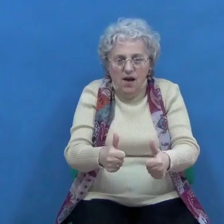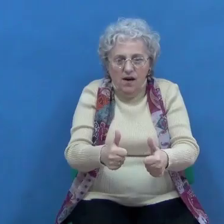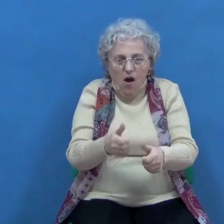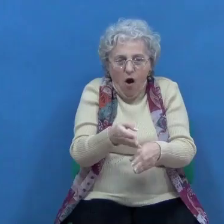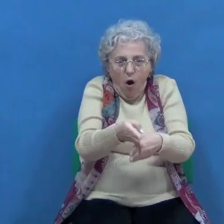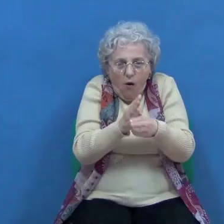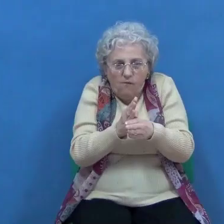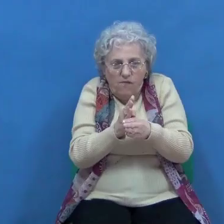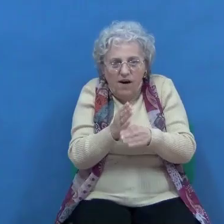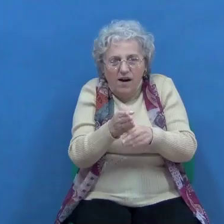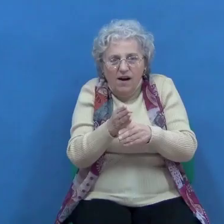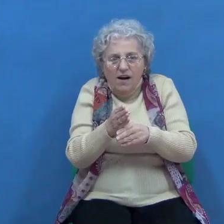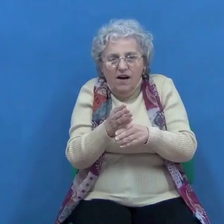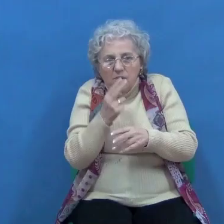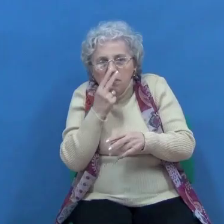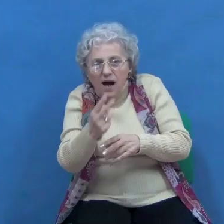On się chował i podglądał.